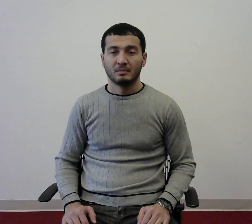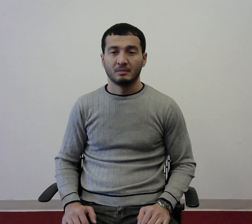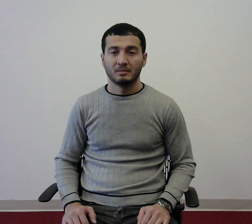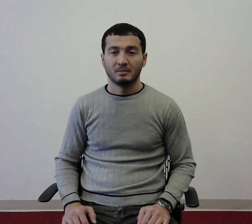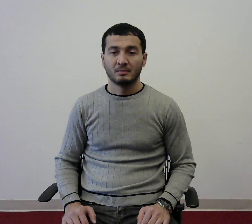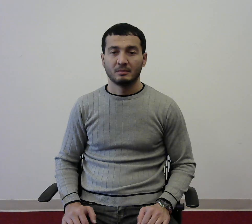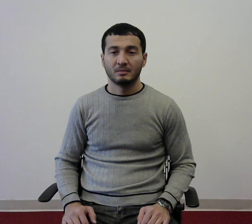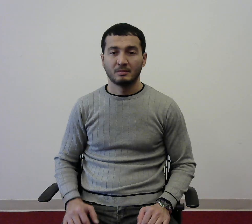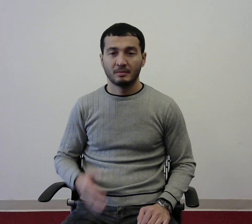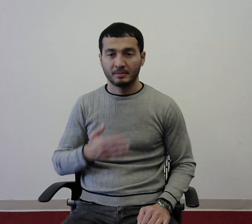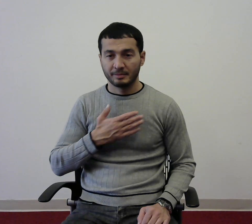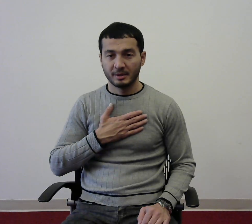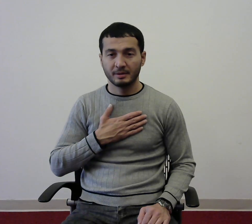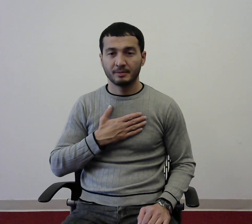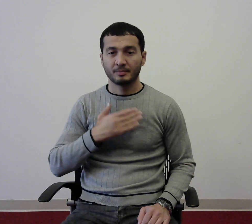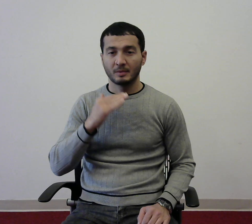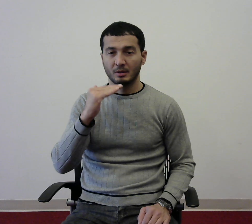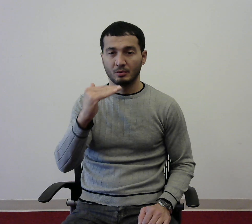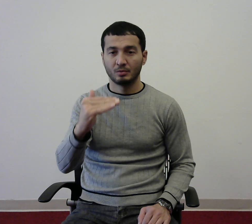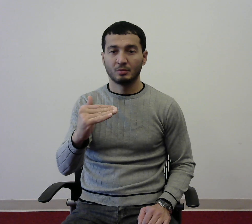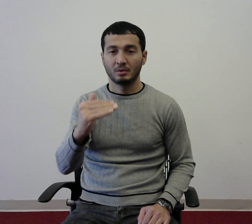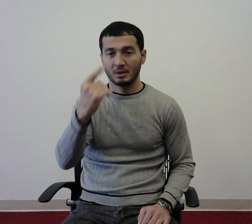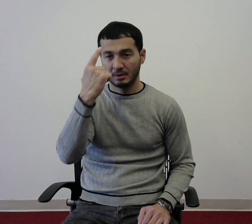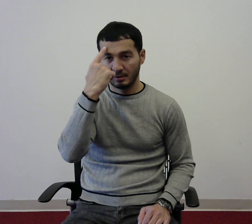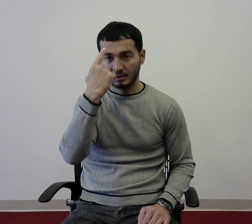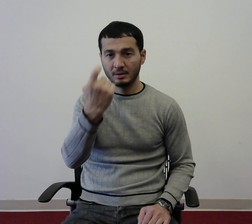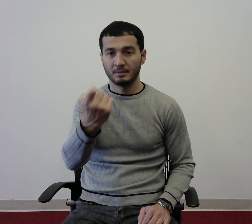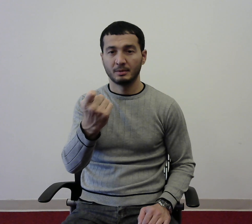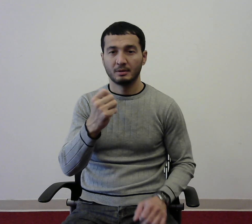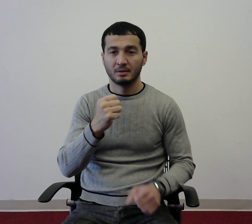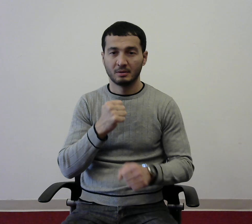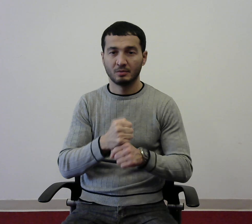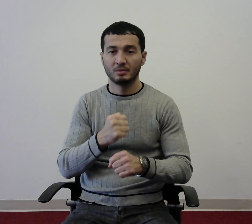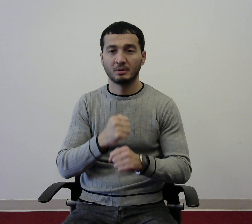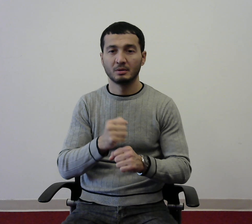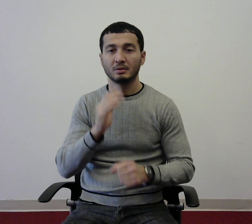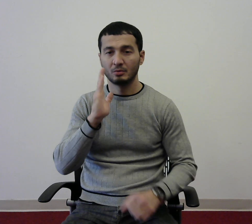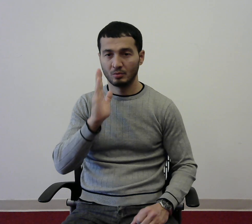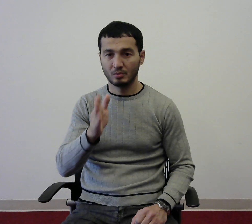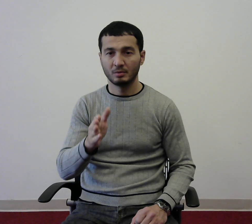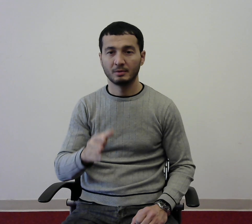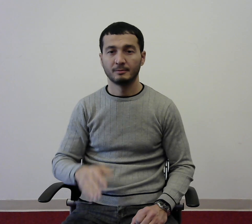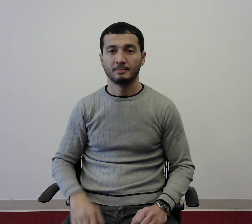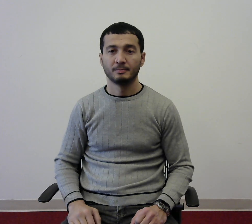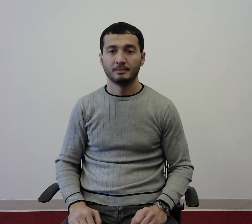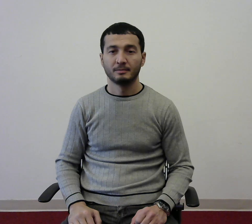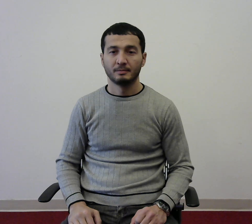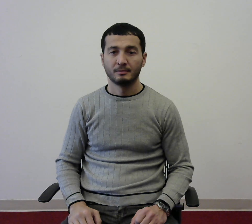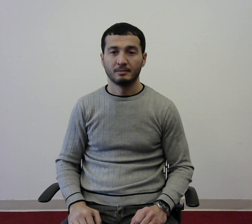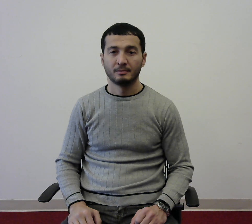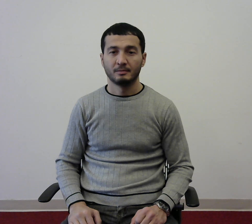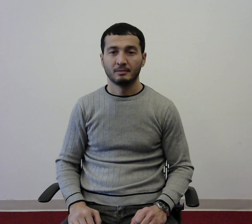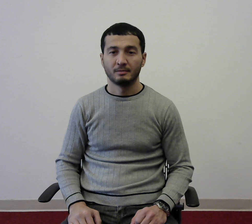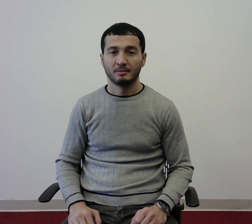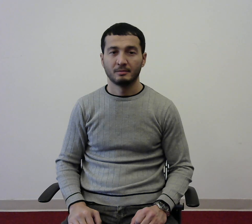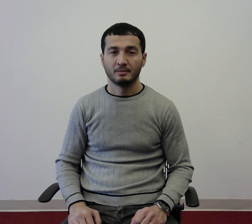Mən sizə xəbər edəcəyəm